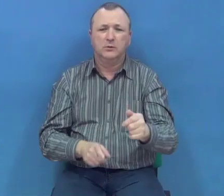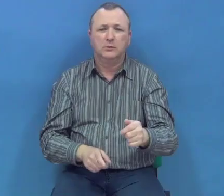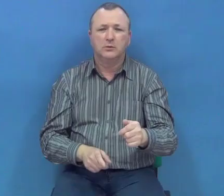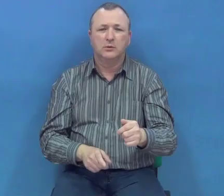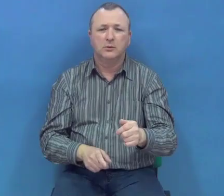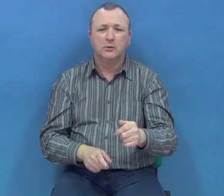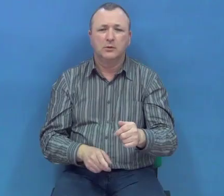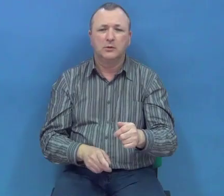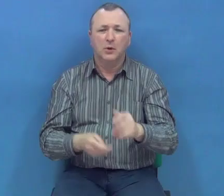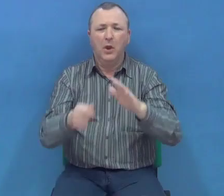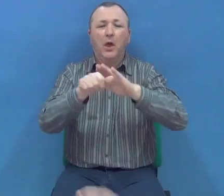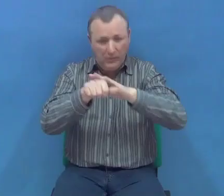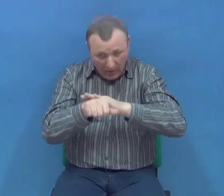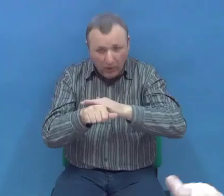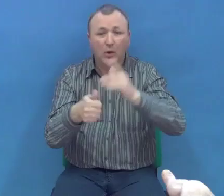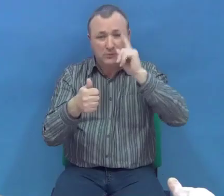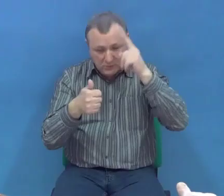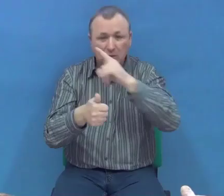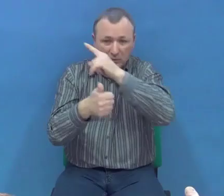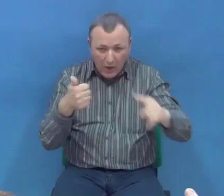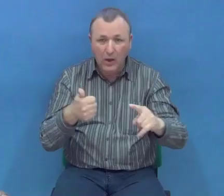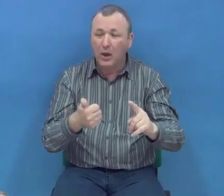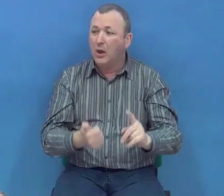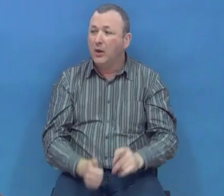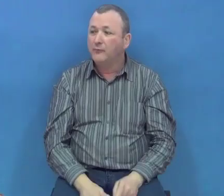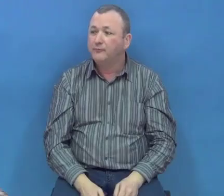Dla nudystów to jest skreślone.